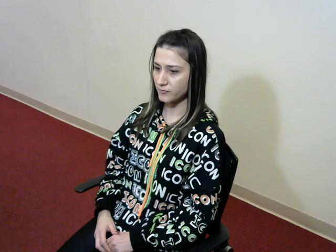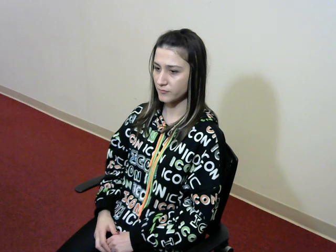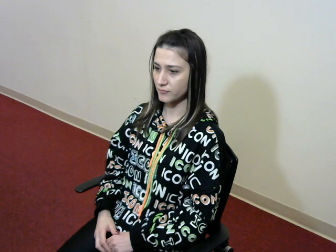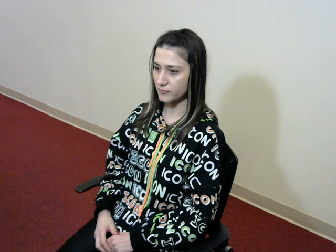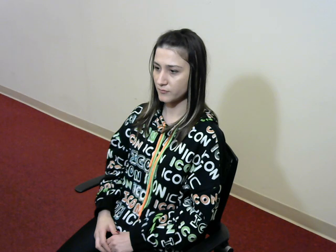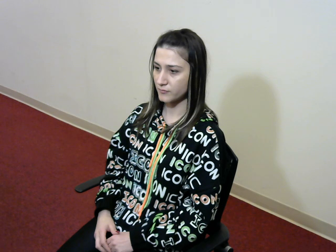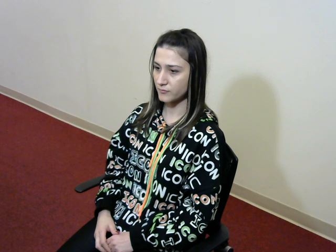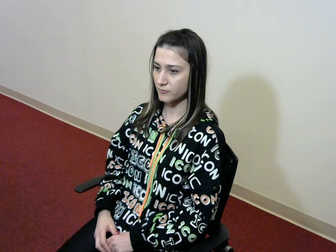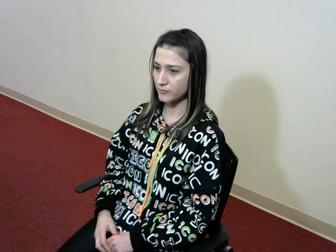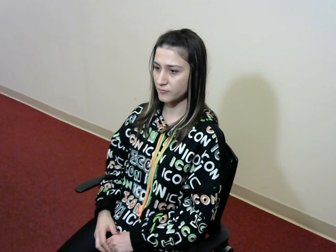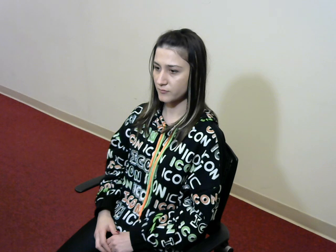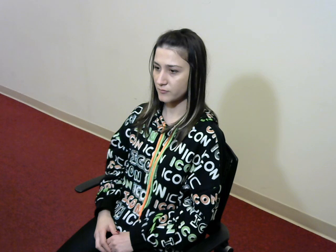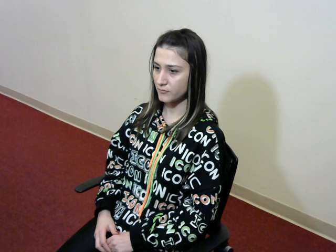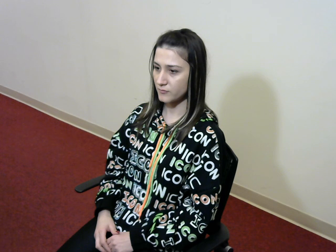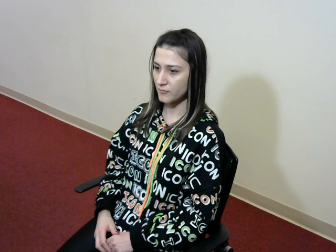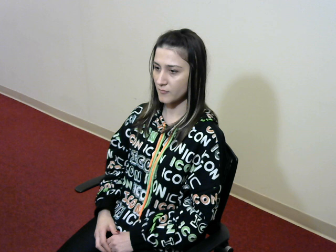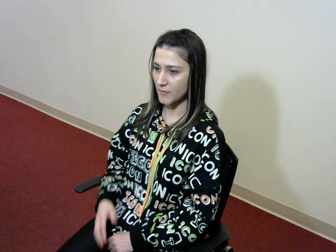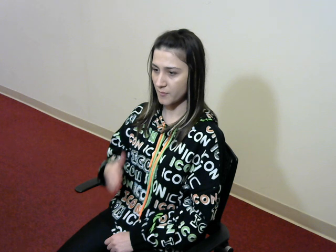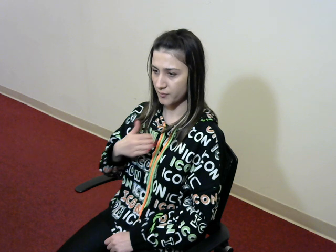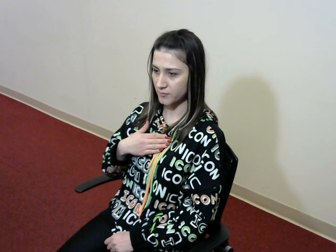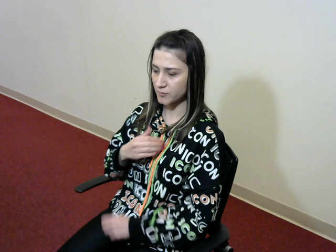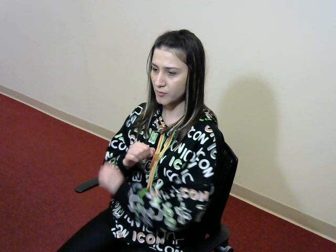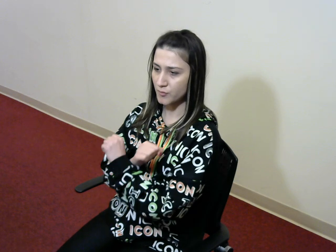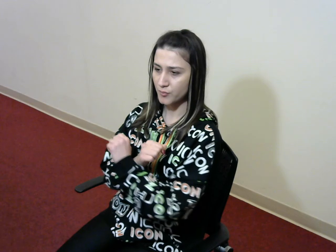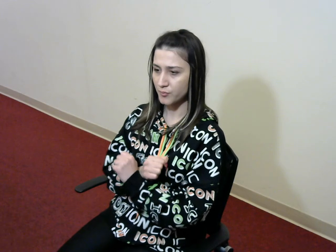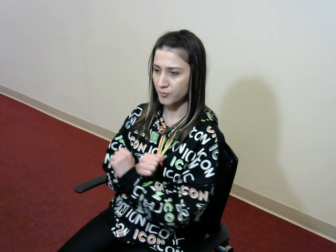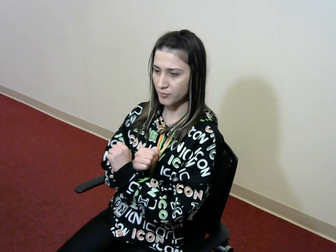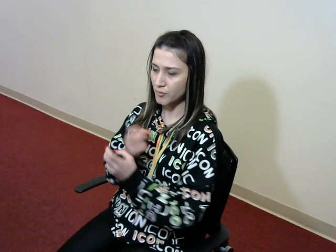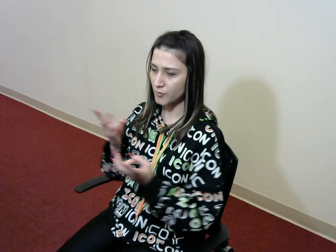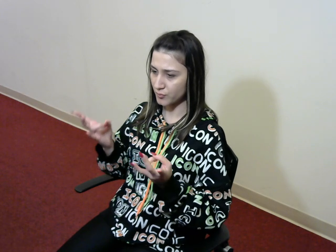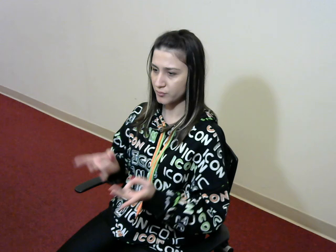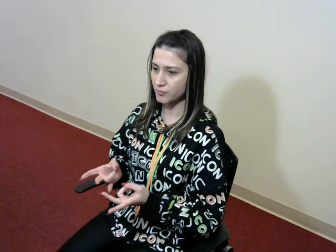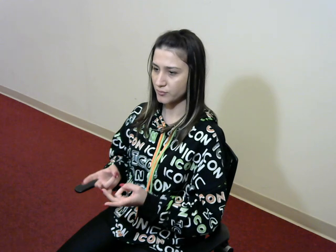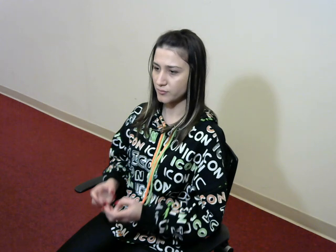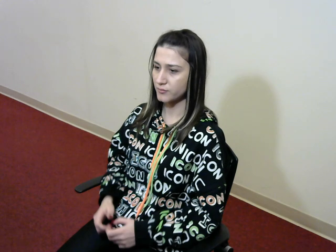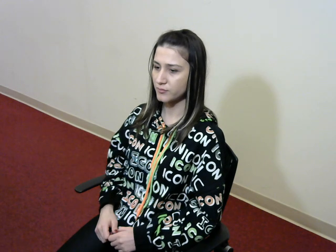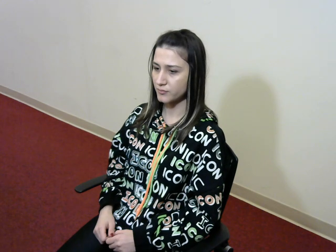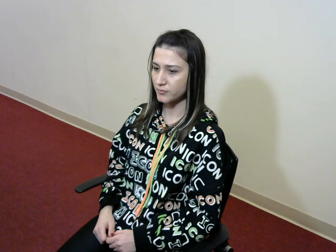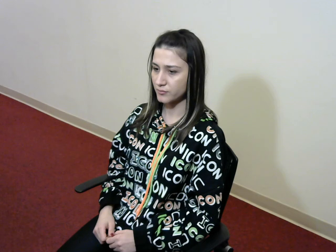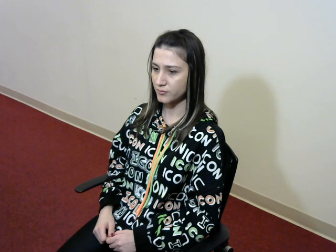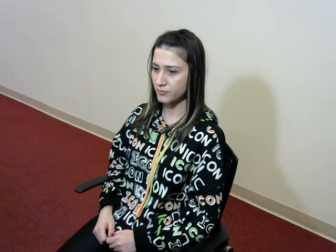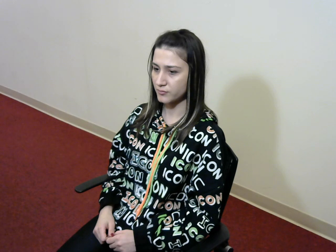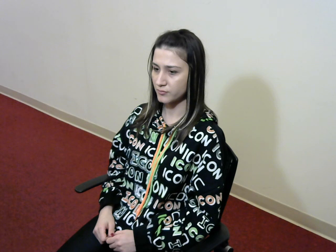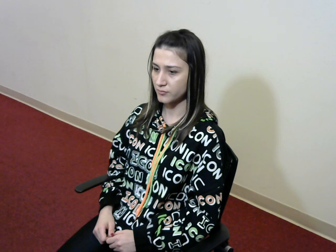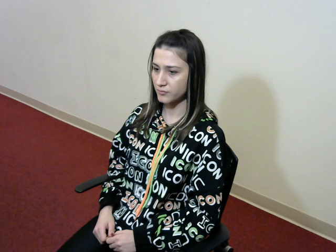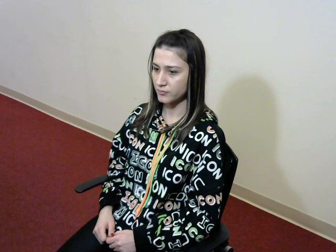Mənə istirahət etmək lazımdır